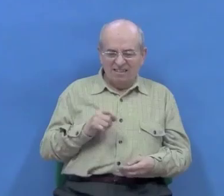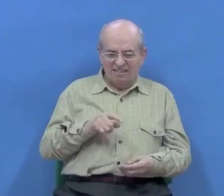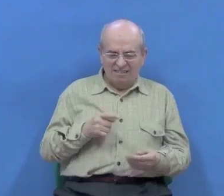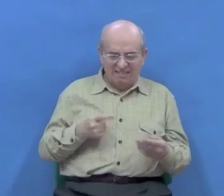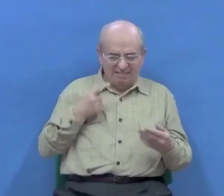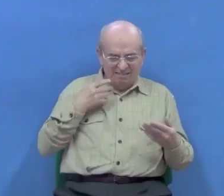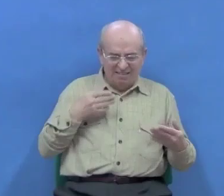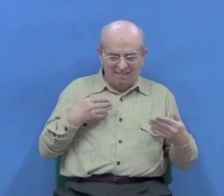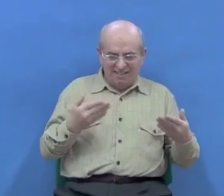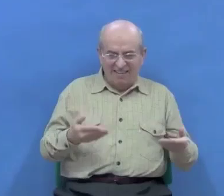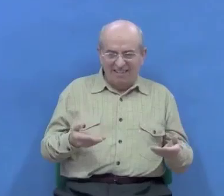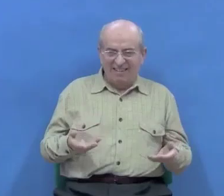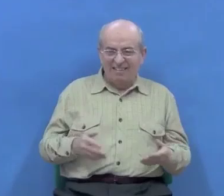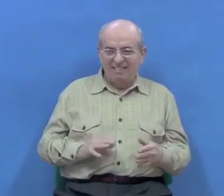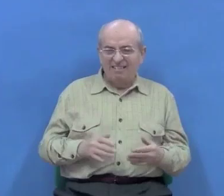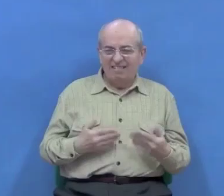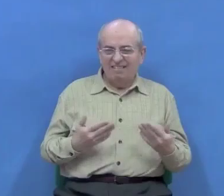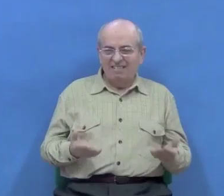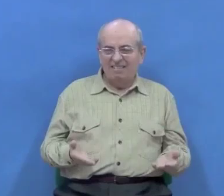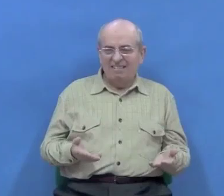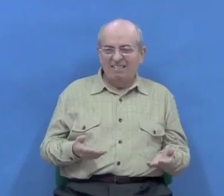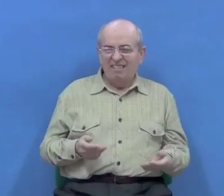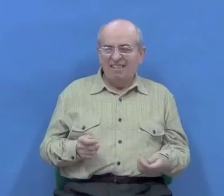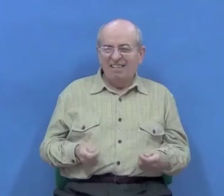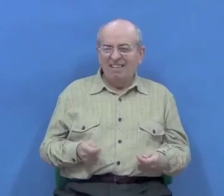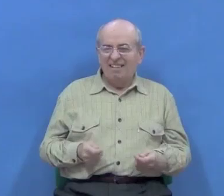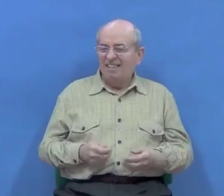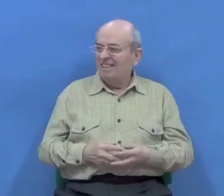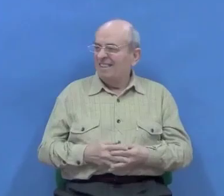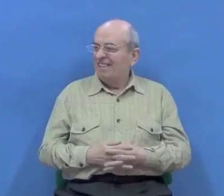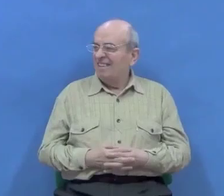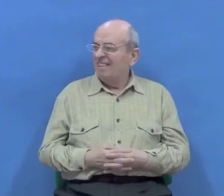Wariat położył płot i grał.